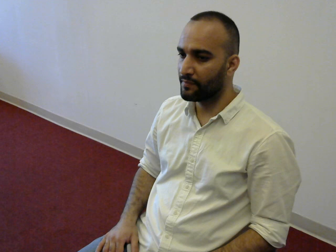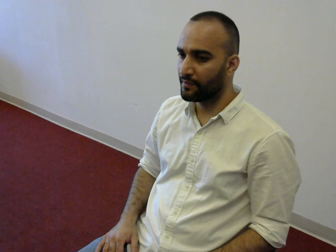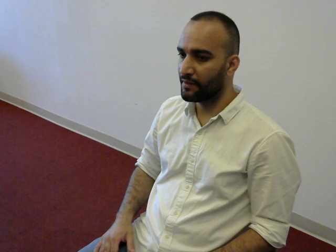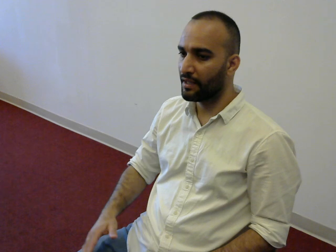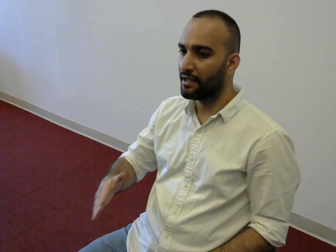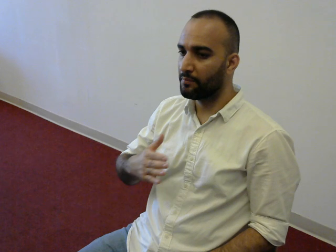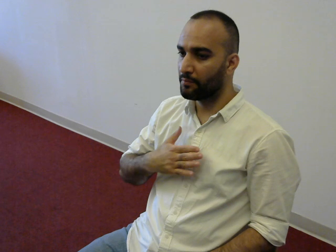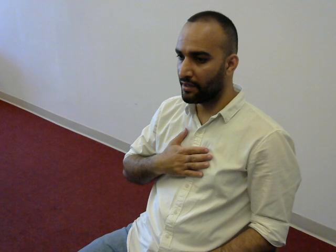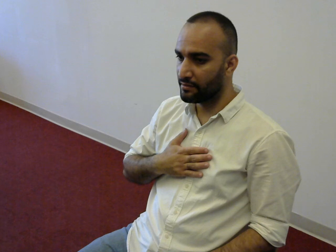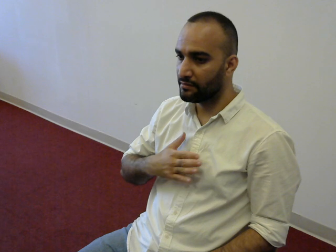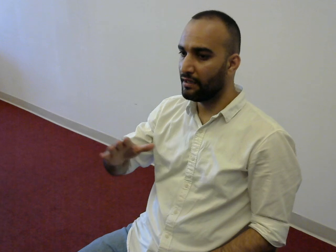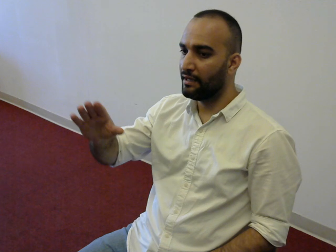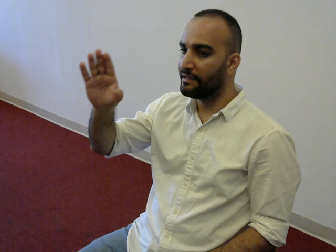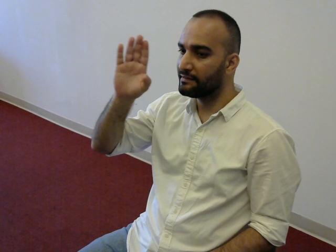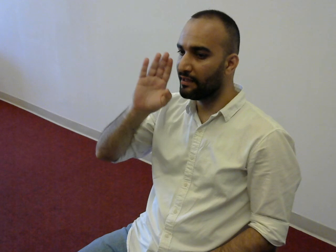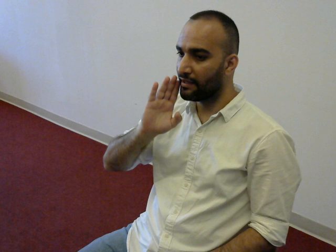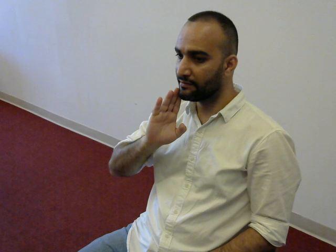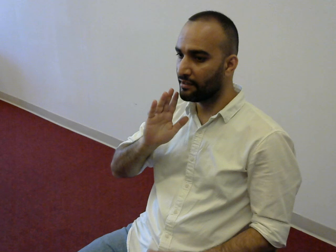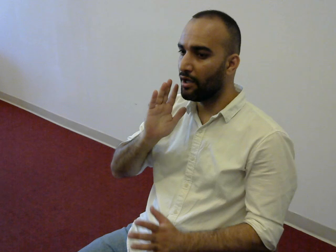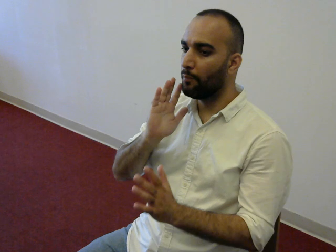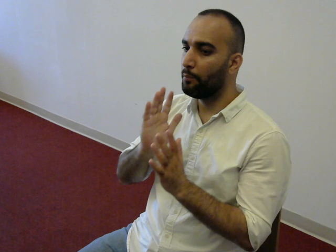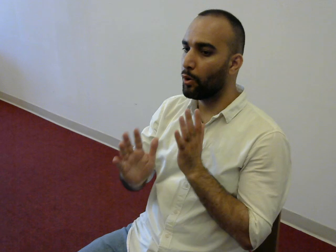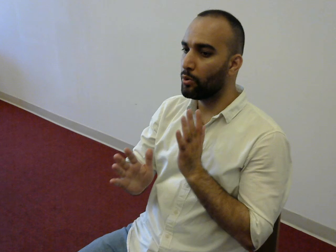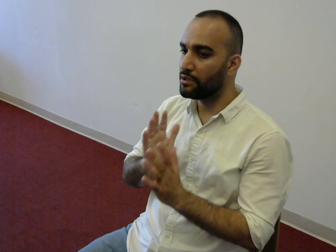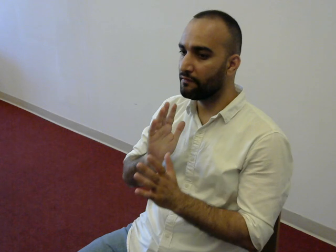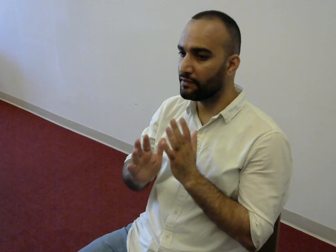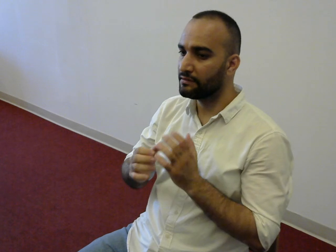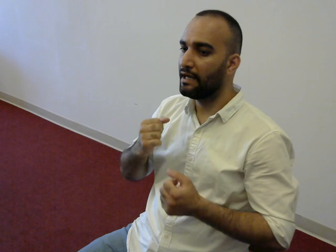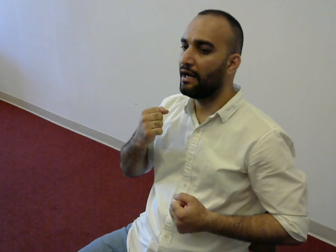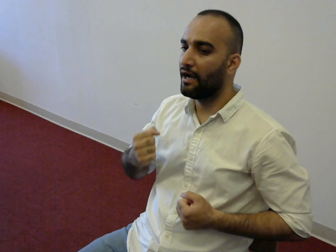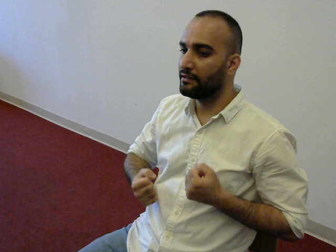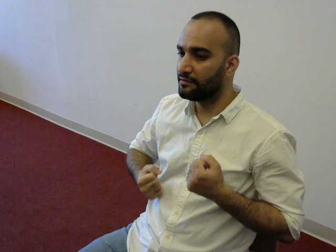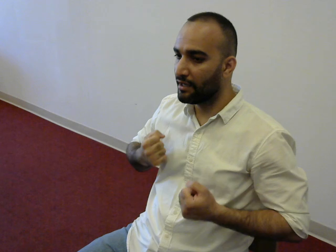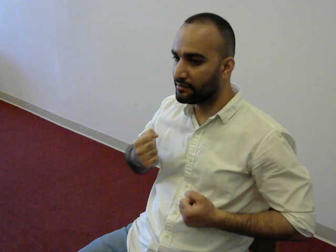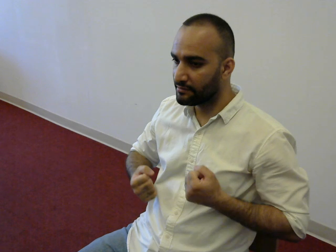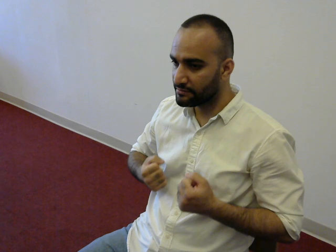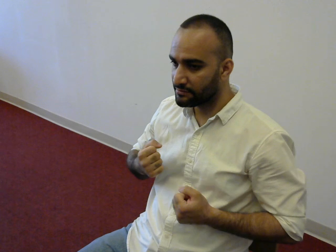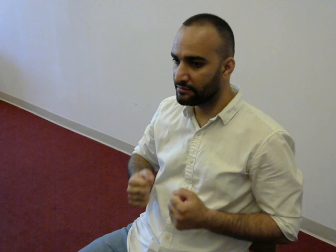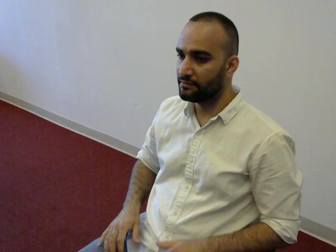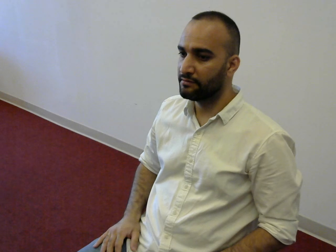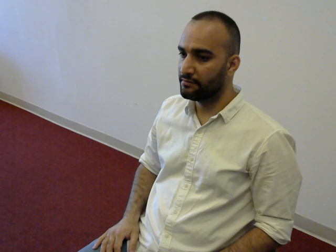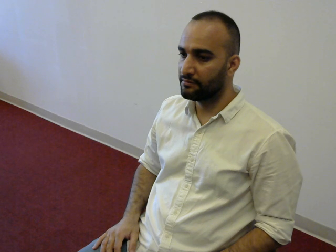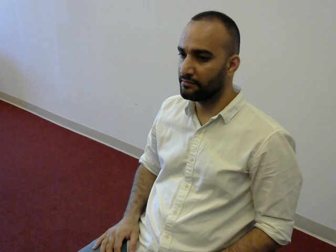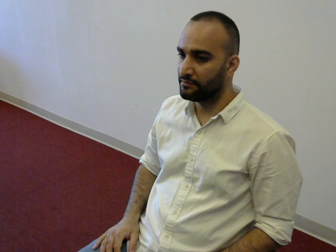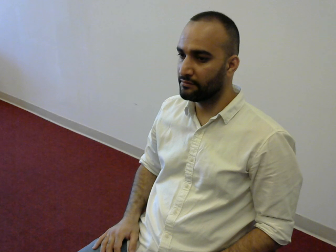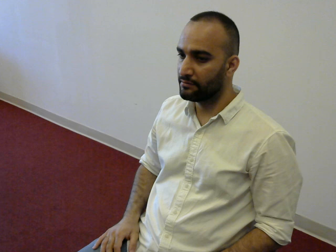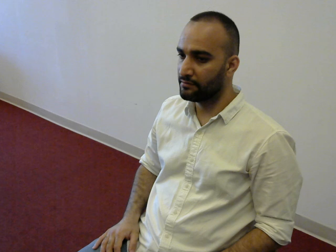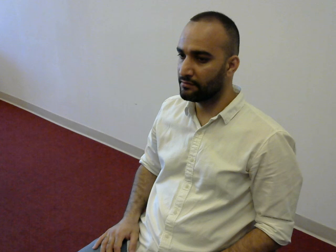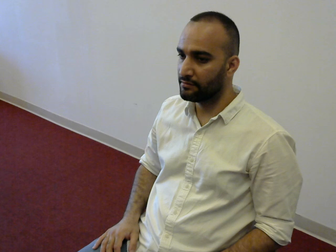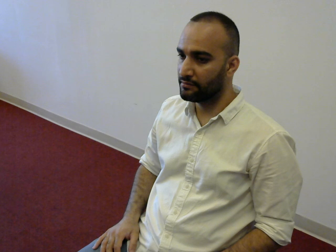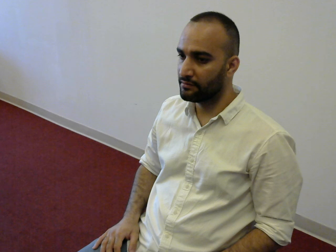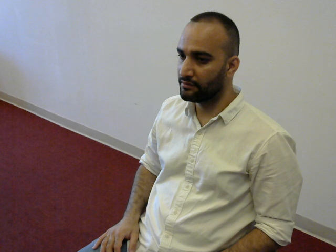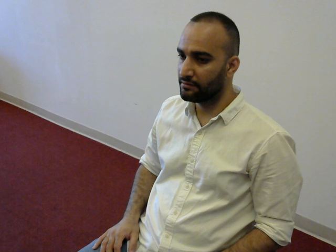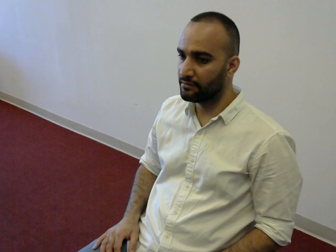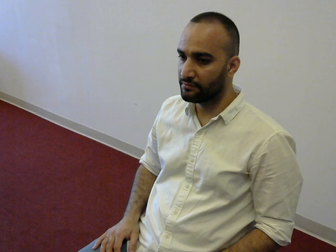Mən səhərlər bulvarda qaçıram